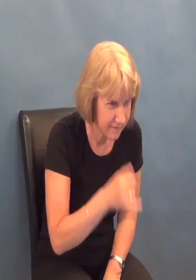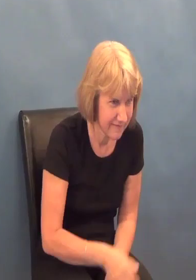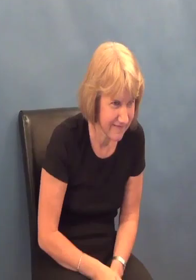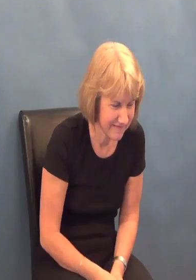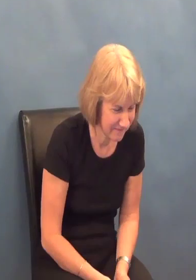Nie mogę.